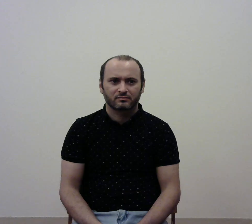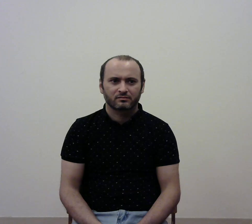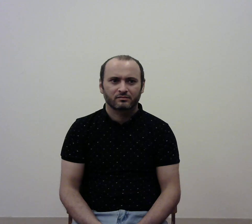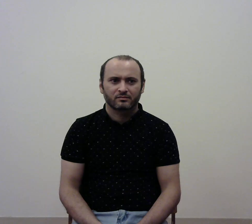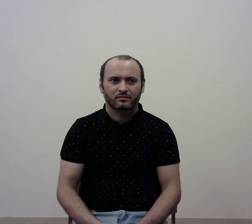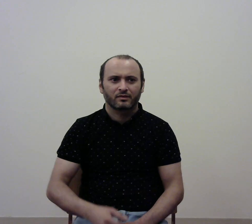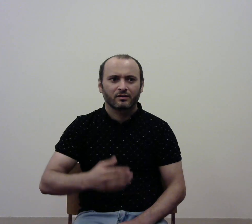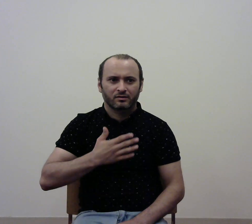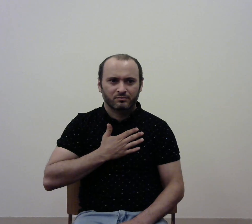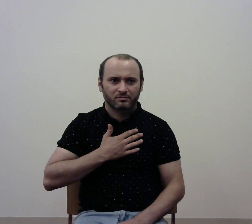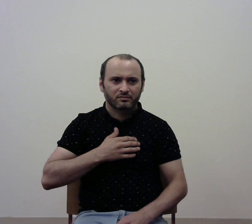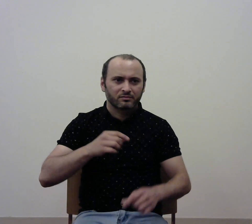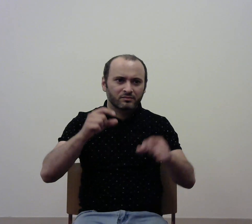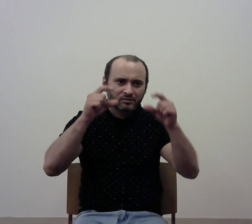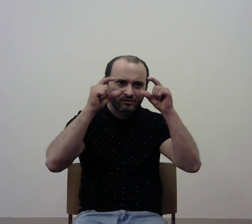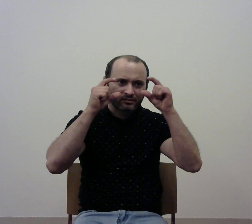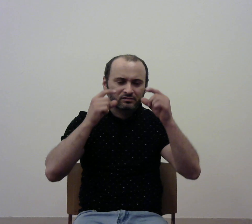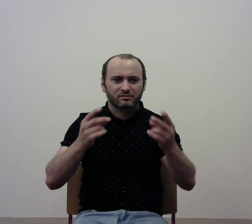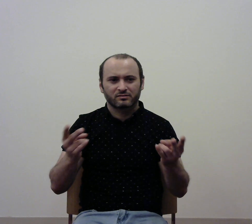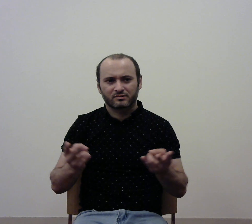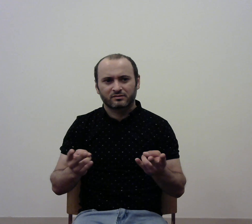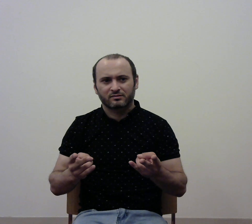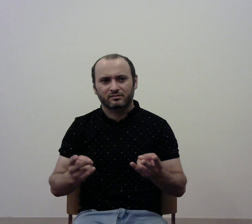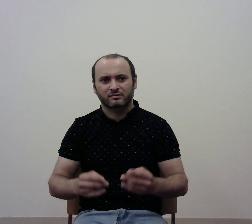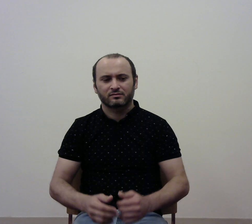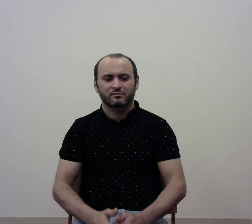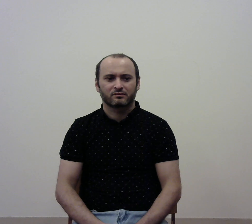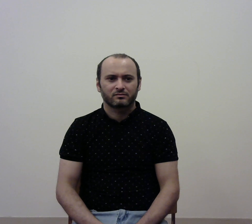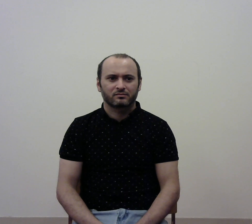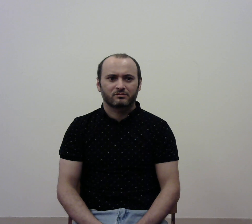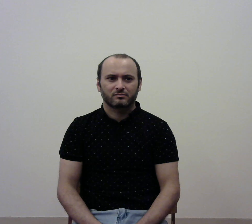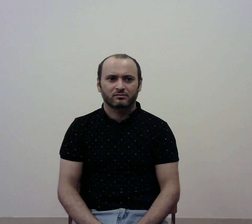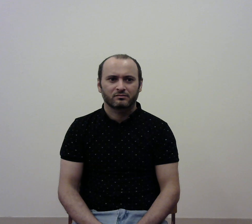Mənə eynək lazımdır